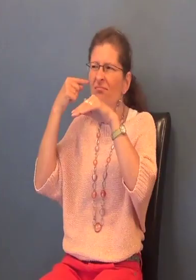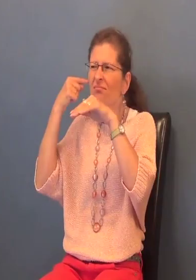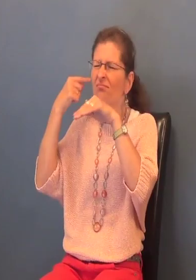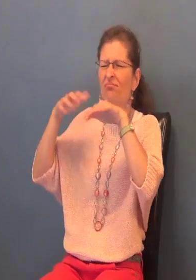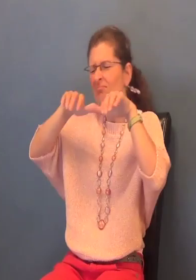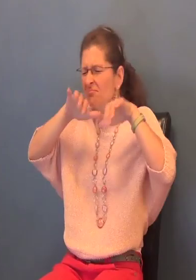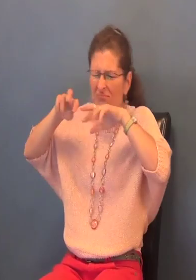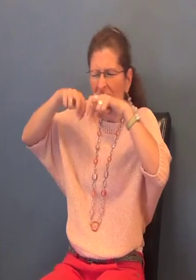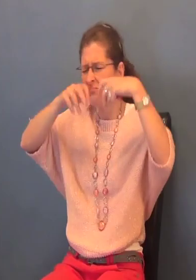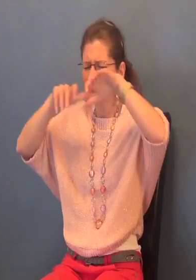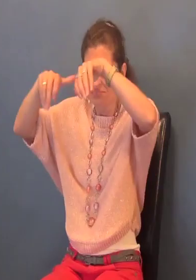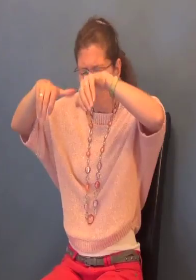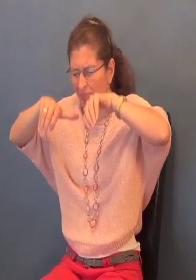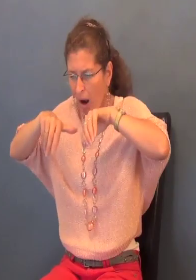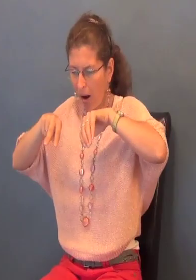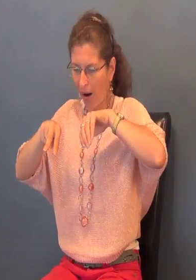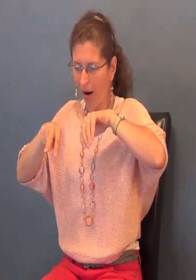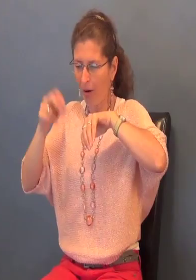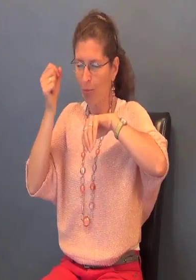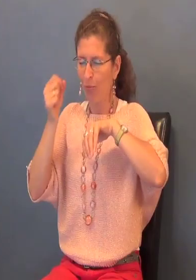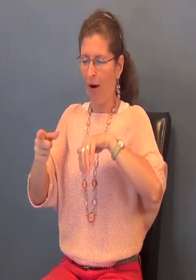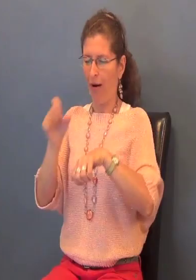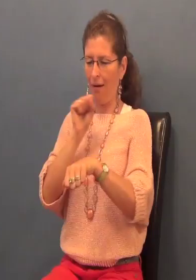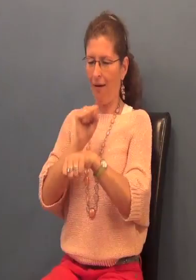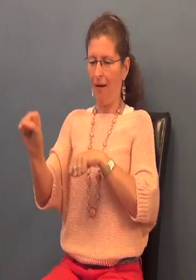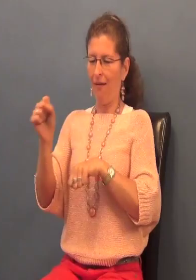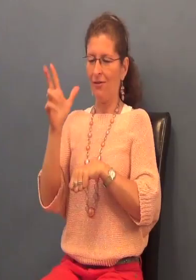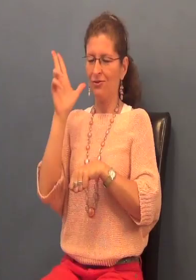Poszli w tamtą stronę i nagle zobaczyli, że tam jest żaba.